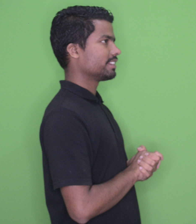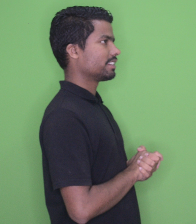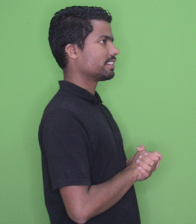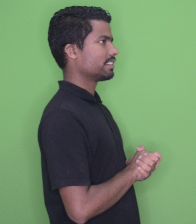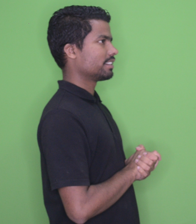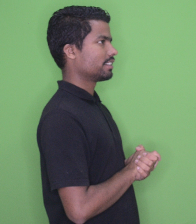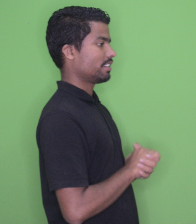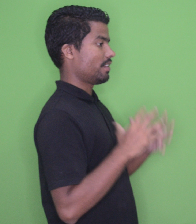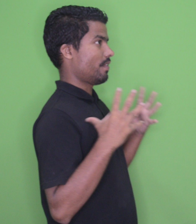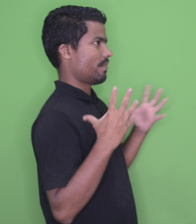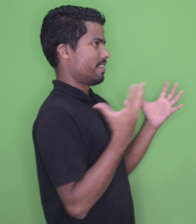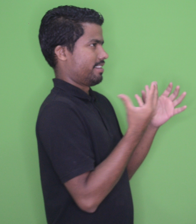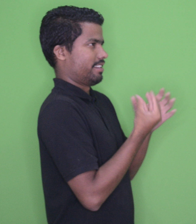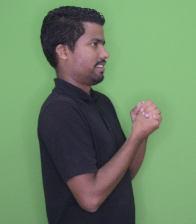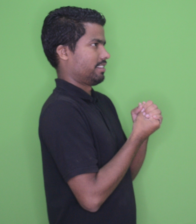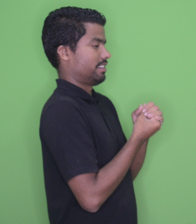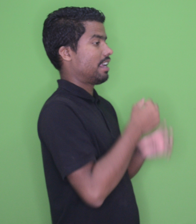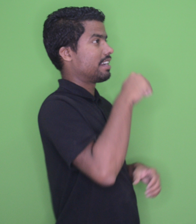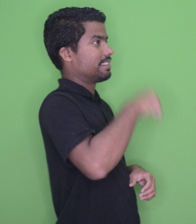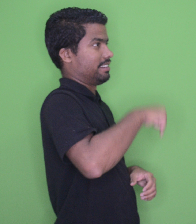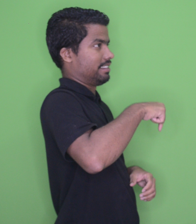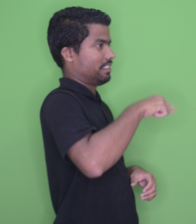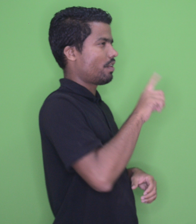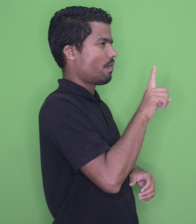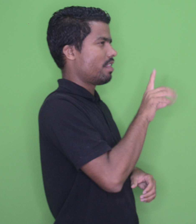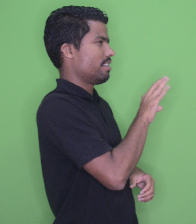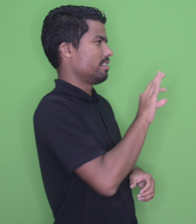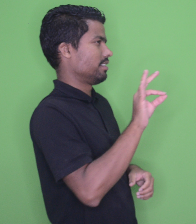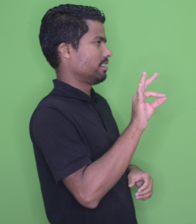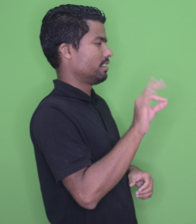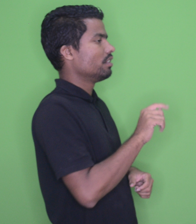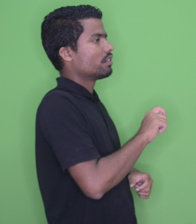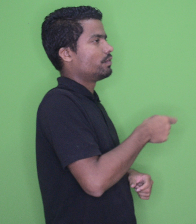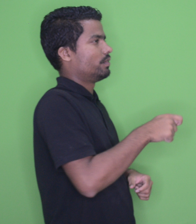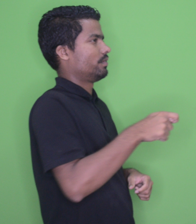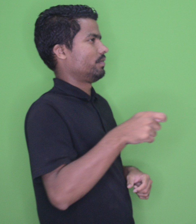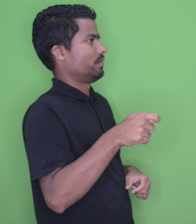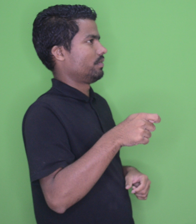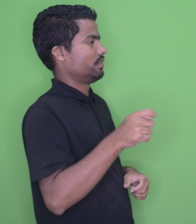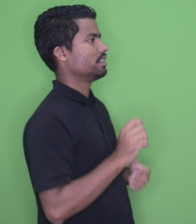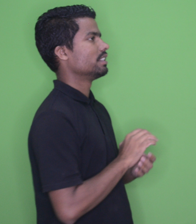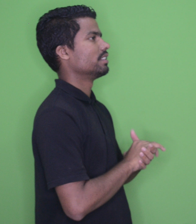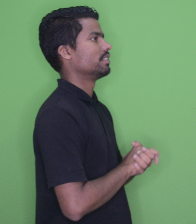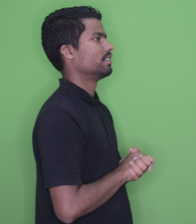This week we are having holiday